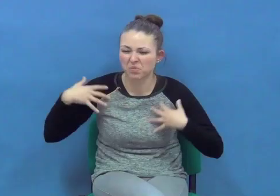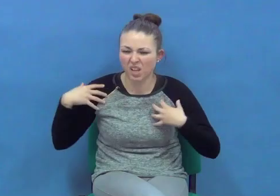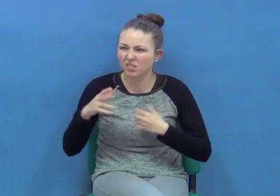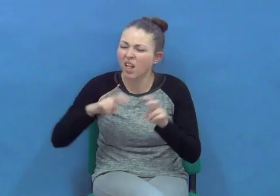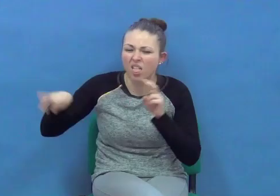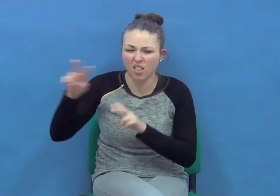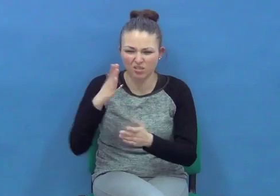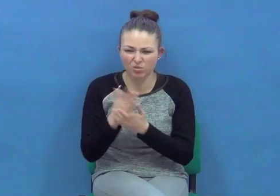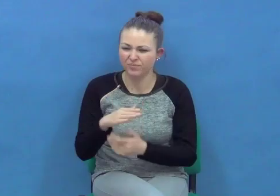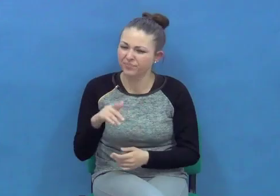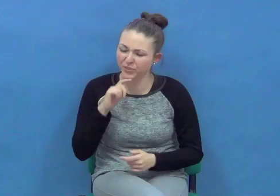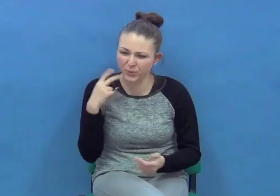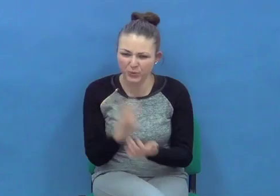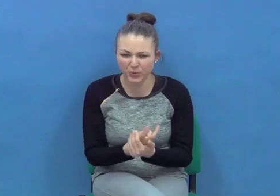Zwiedzanie go zmęczyło.